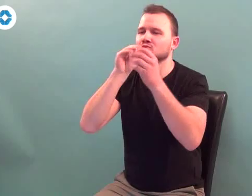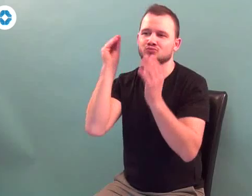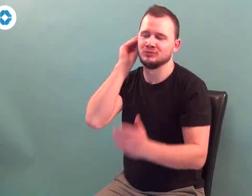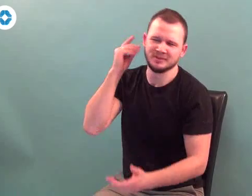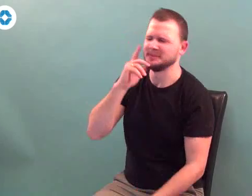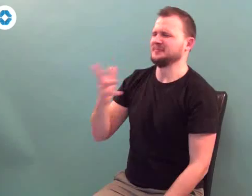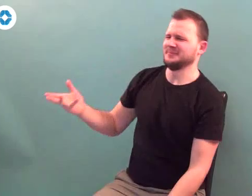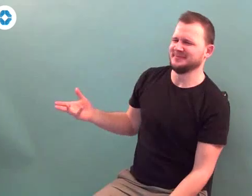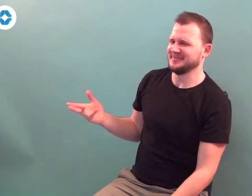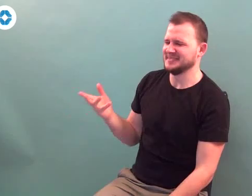Chaplin lekko się oburza.